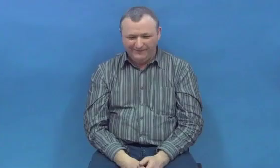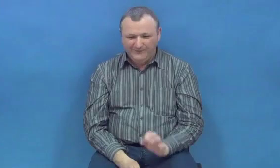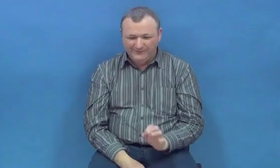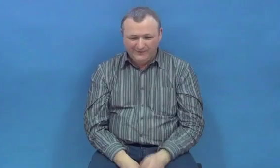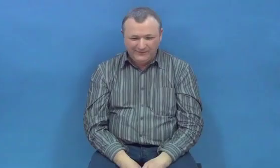Dobrze.